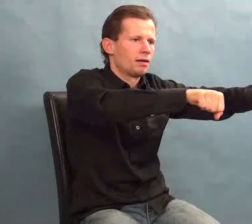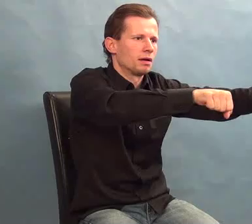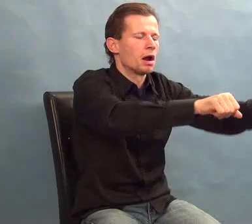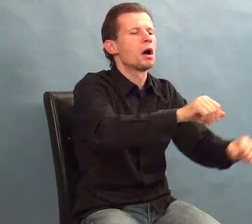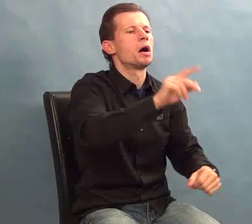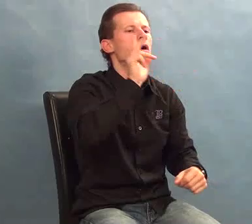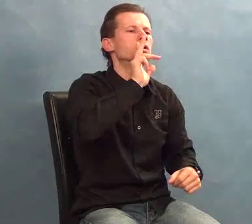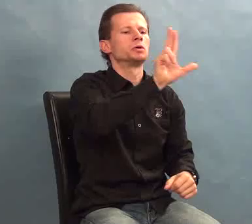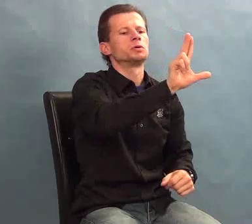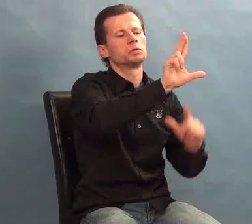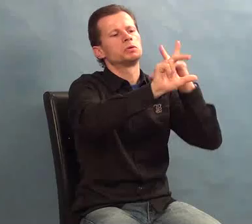Trzech chłopaków odchodzi w inną stronę.